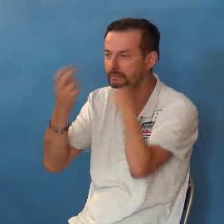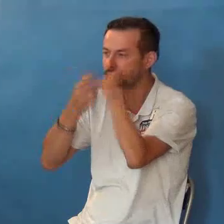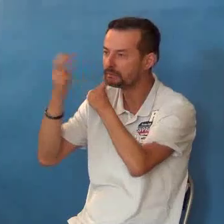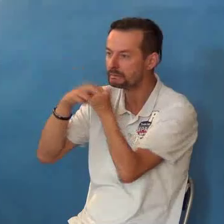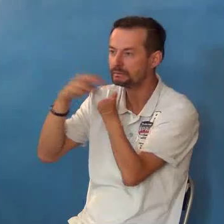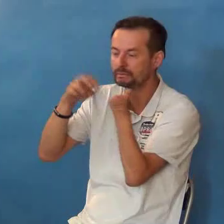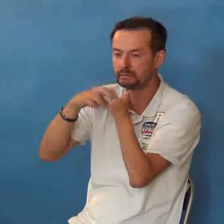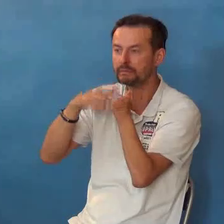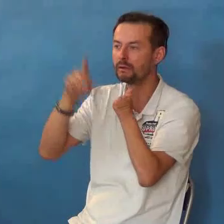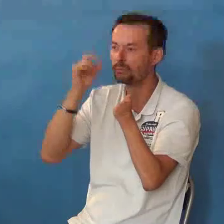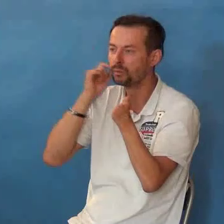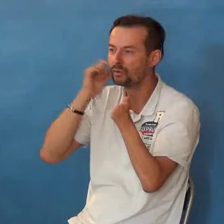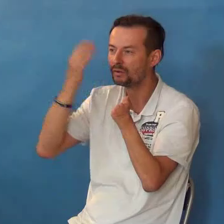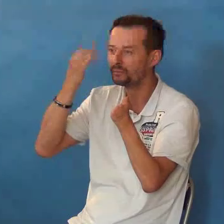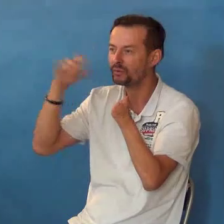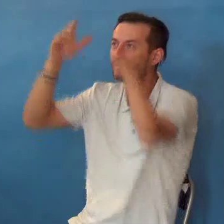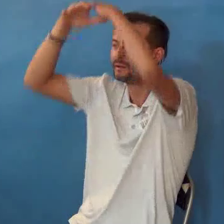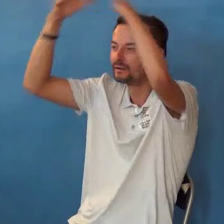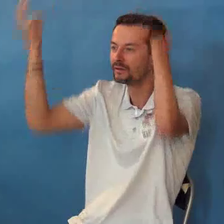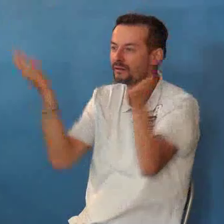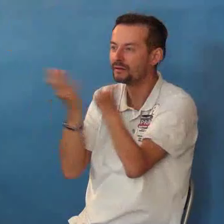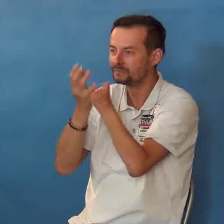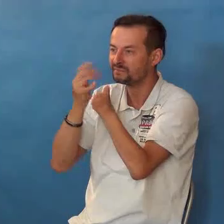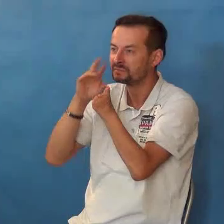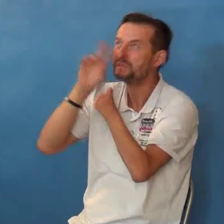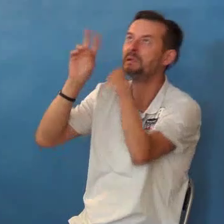Idzie, idzie, zauważa na drzewie ul, atakują go pszczoły.